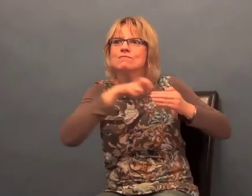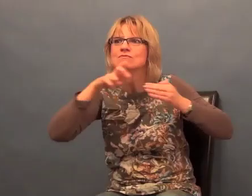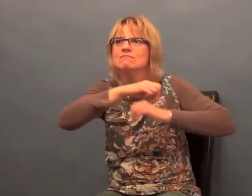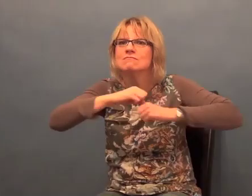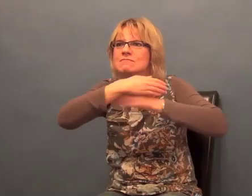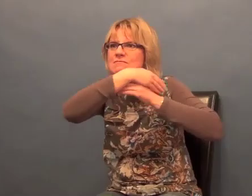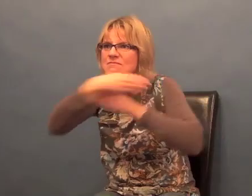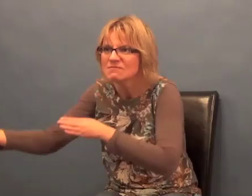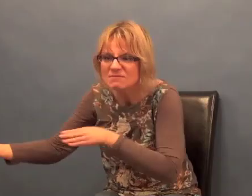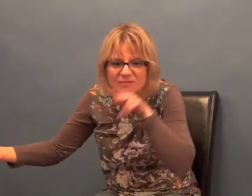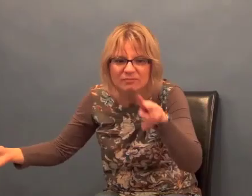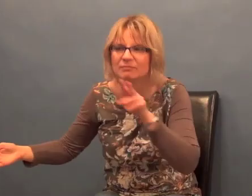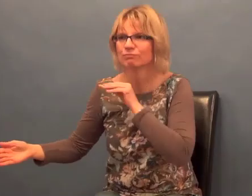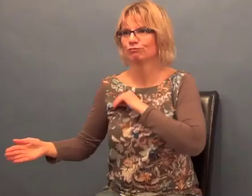Wchodzi do domu, otwiera drzwi i patrzy.